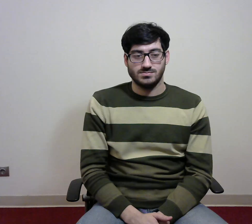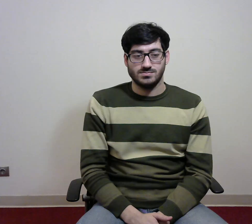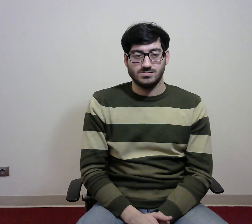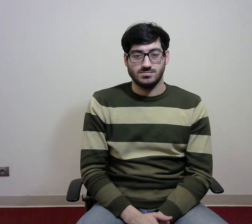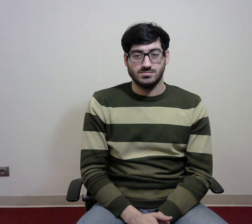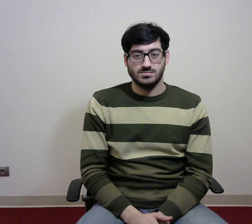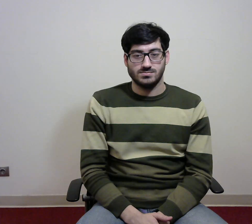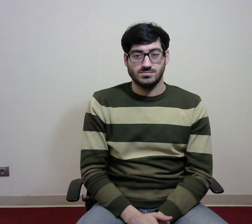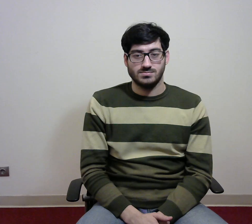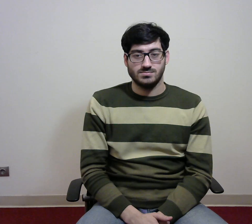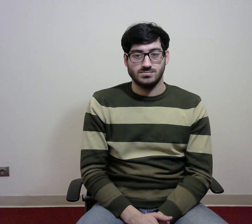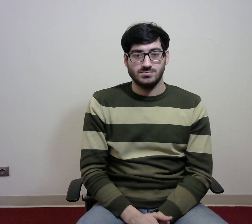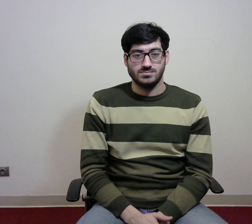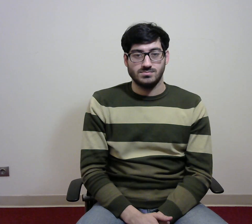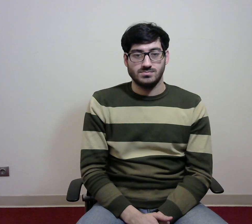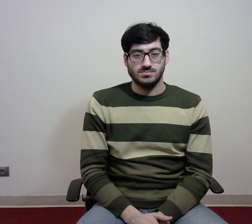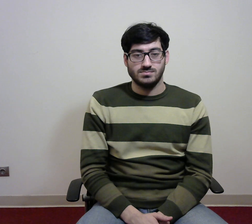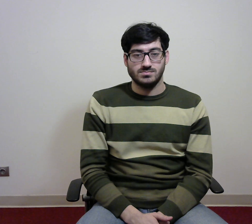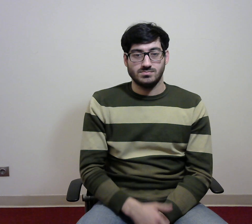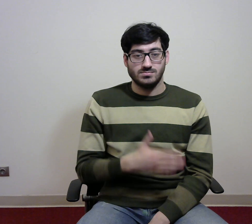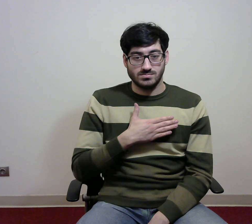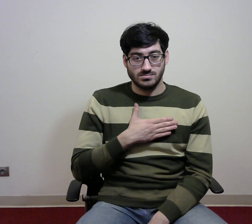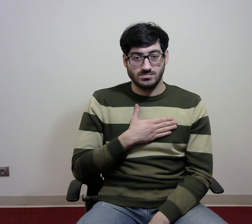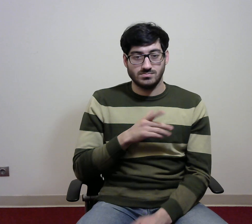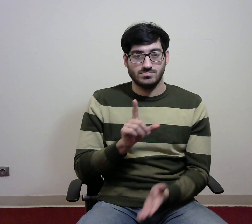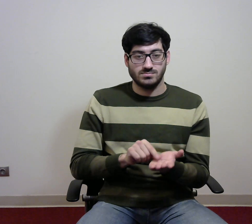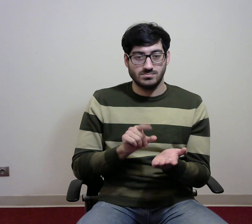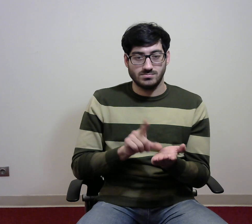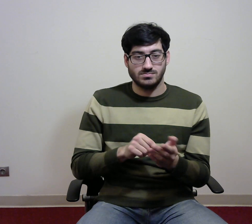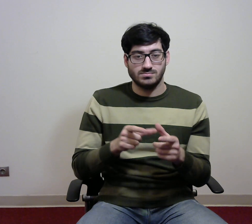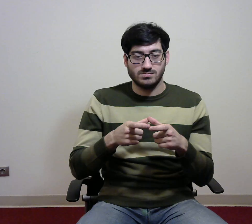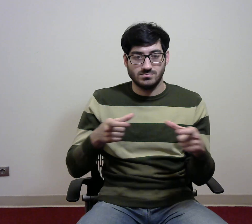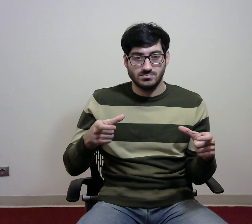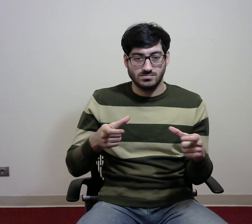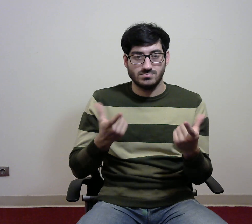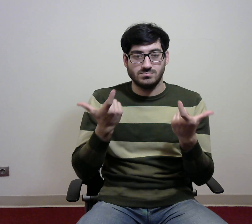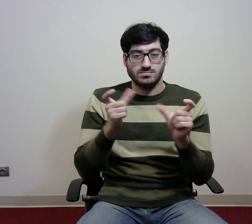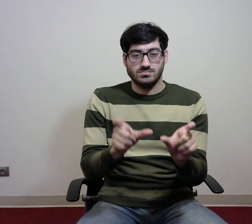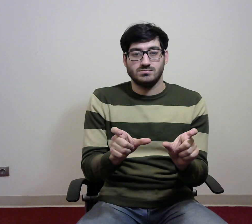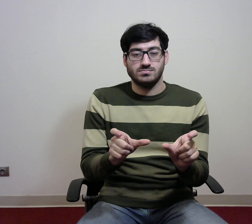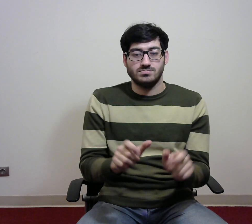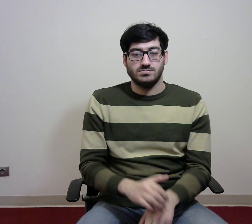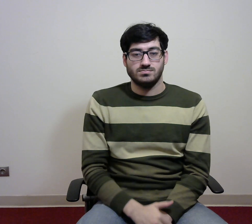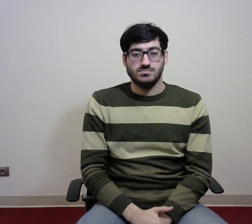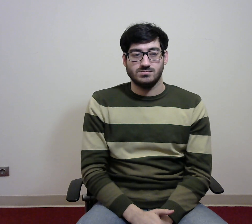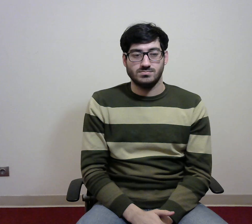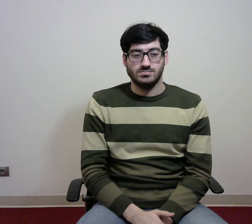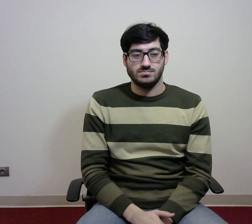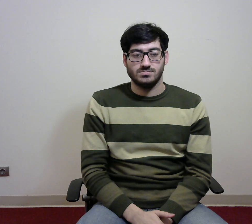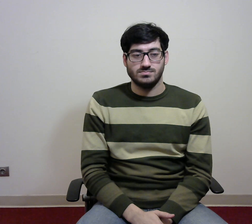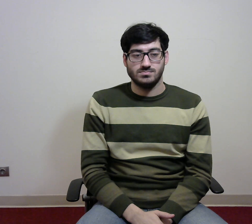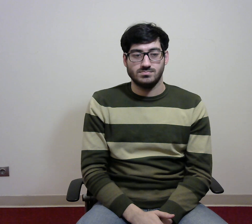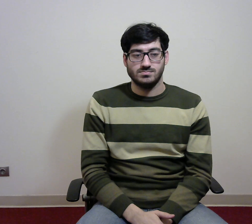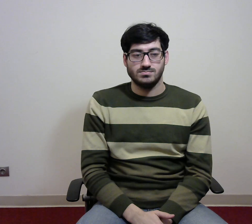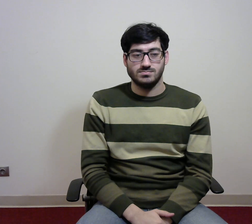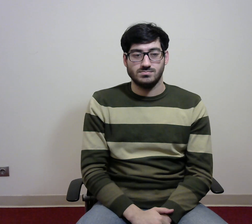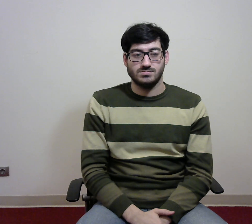Mənim pensiya kartım bloklanıb